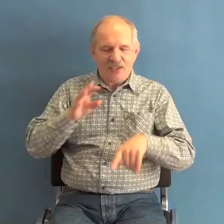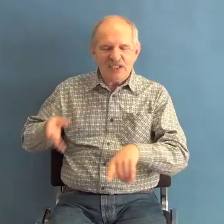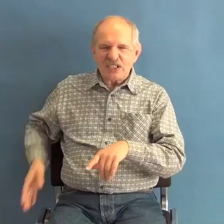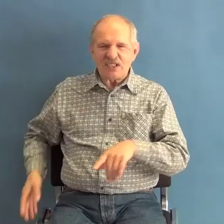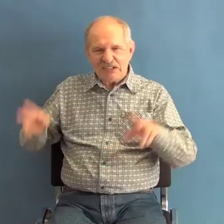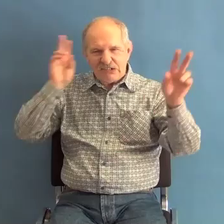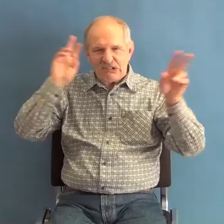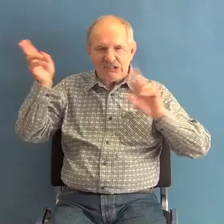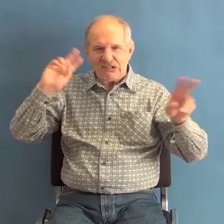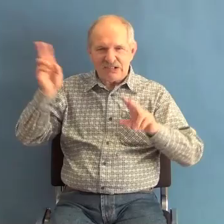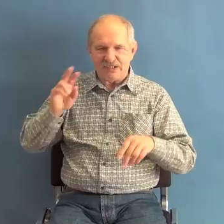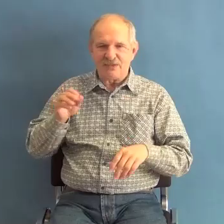Piłowanie jest głośne.